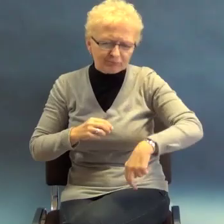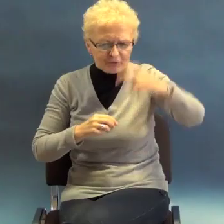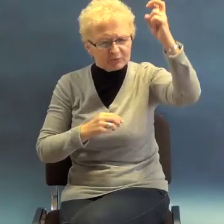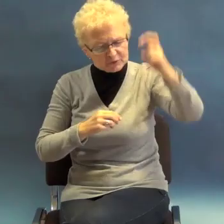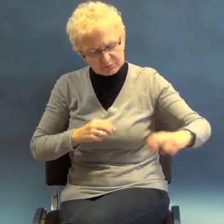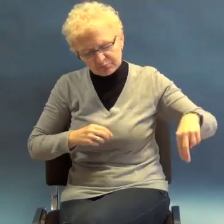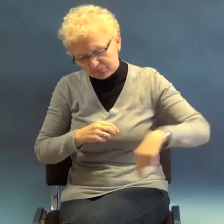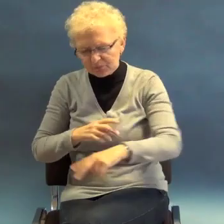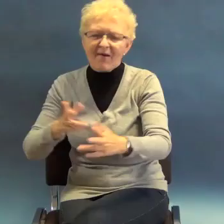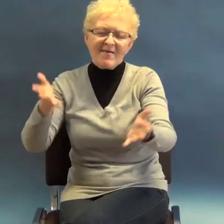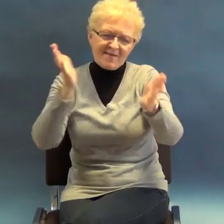Wszedł do jadalni i zaczął rozmawiać.